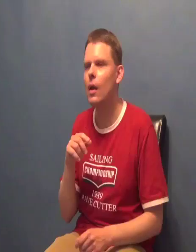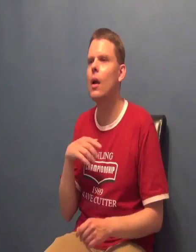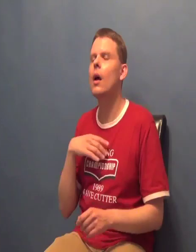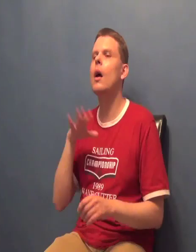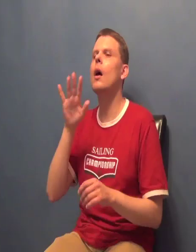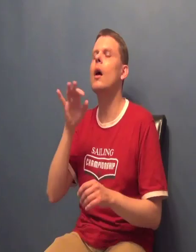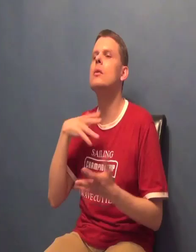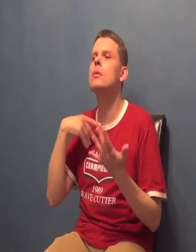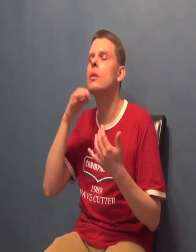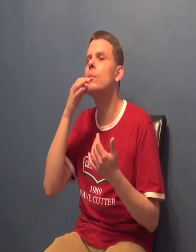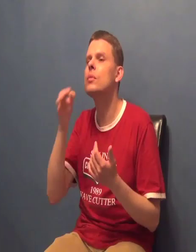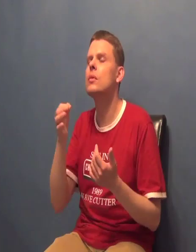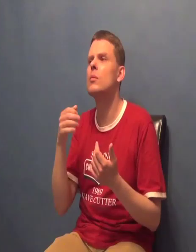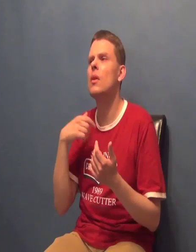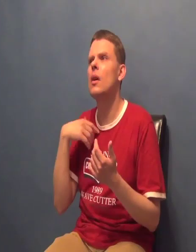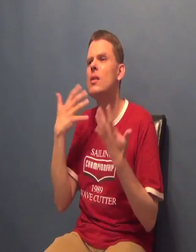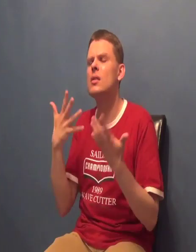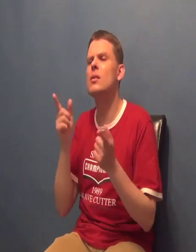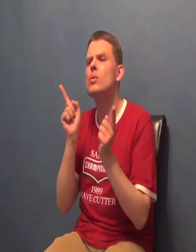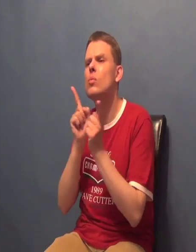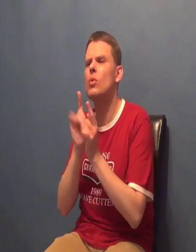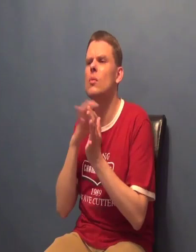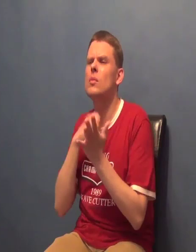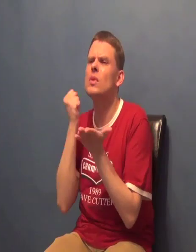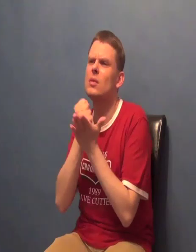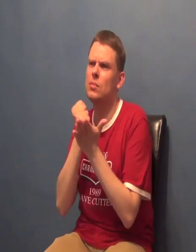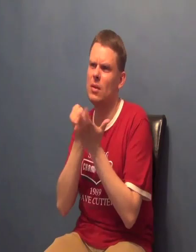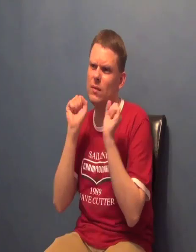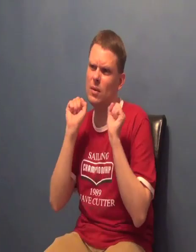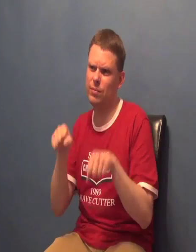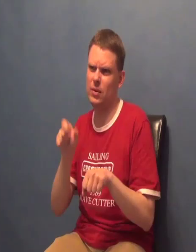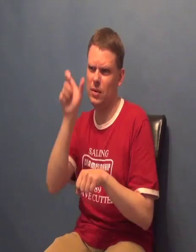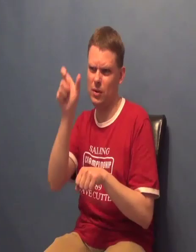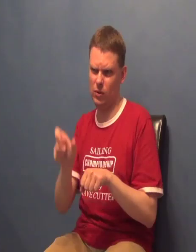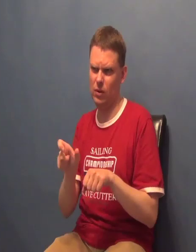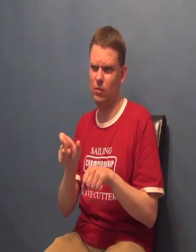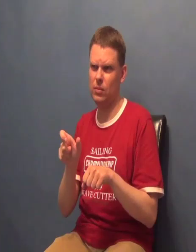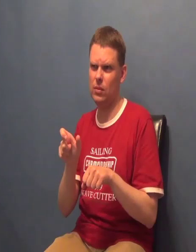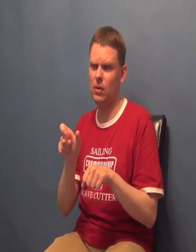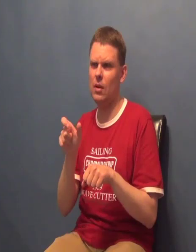Chciałbym zapytać, bo chcę się spotkać z tobą w ważnej sprawie, to pilne.